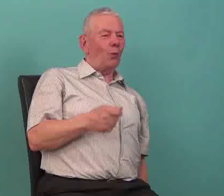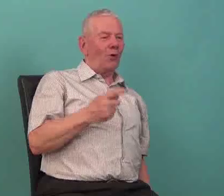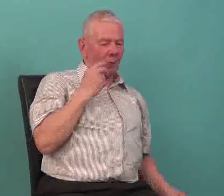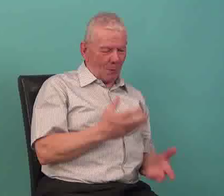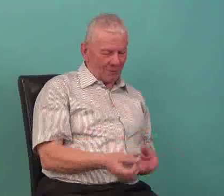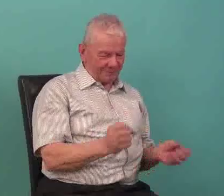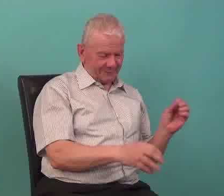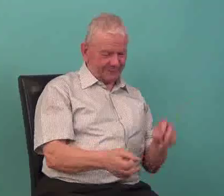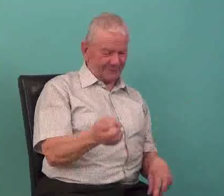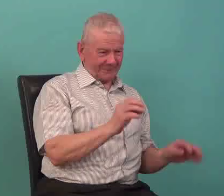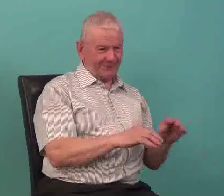Chłopcy pomagają mu zbierać gruszki do kosza.